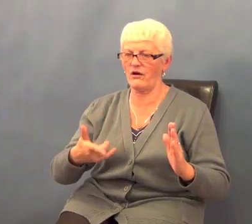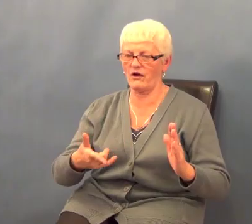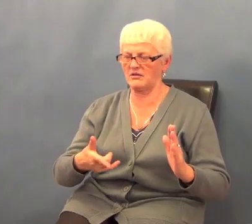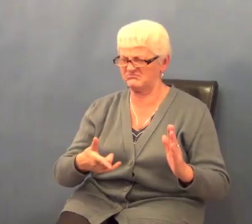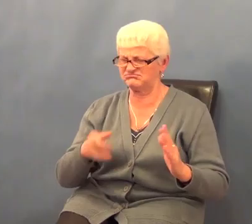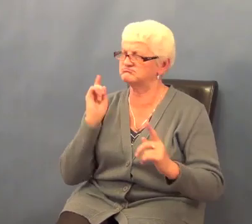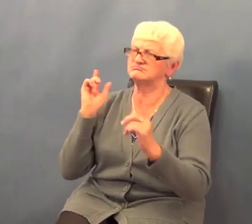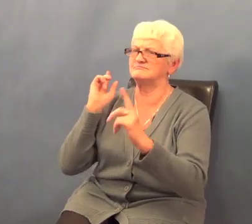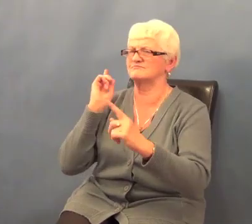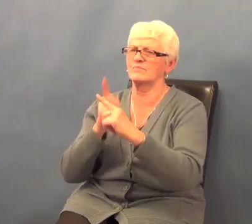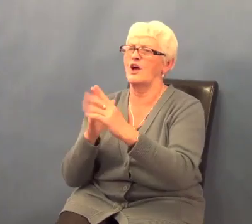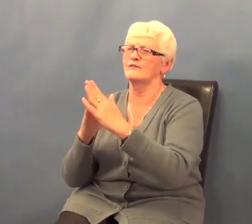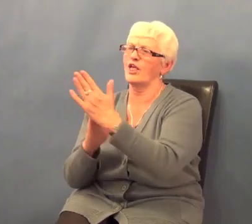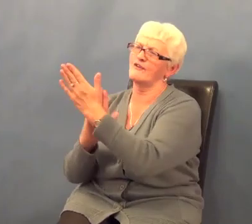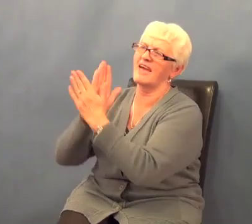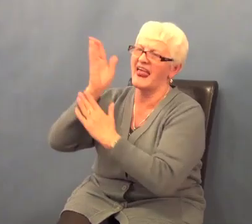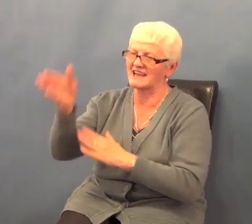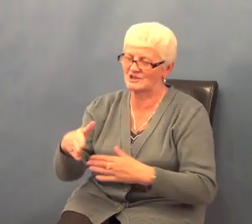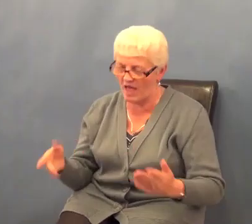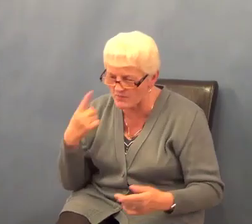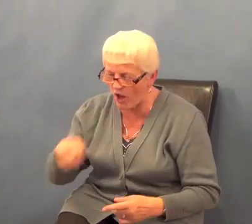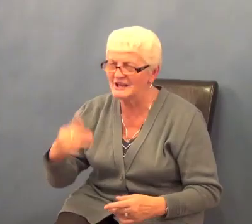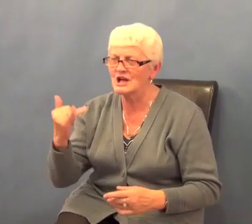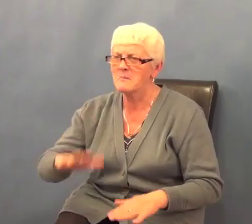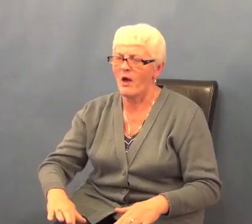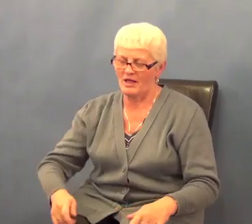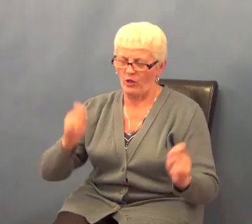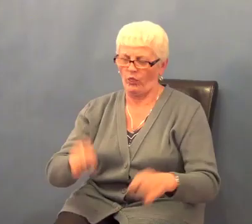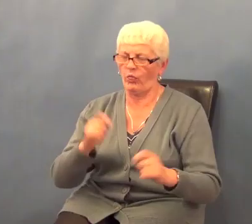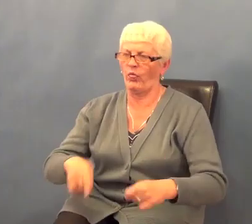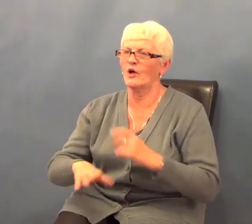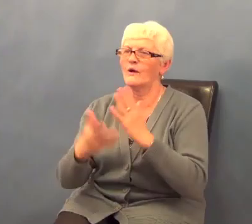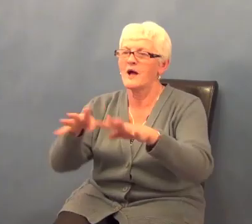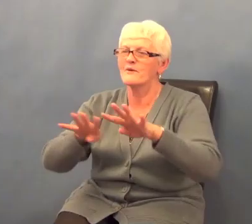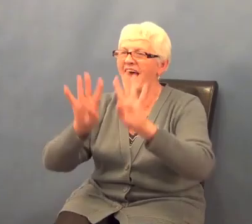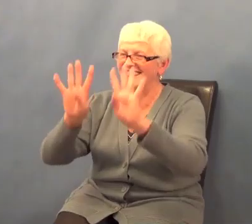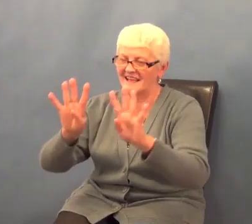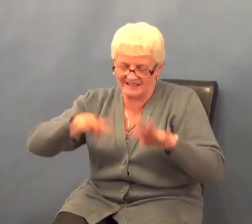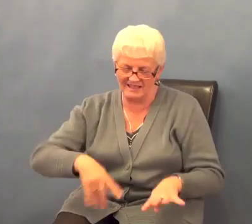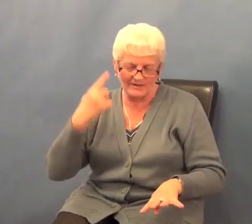Postanawia wejść do domu i zauważa, że małe dziecko gra na płocie jak na perkusji.